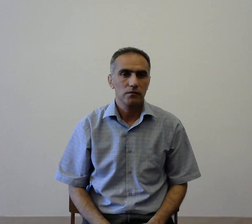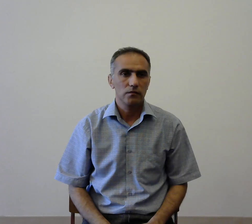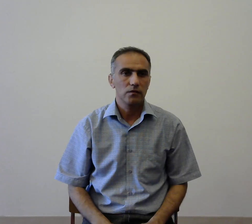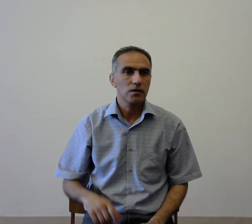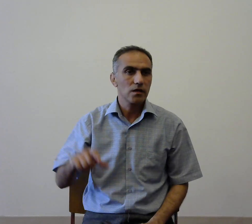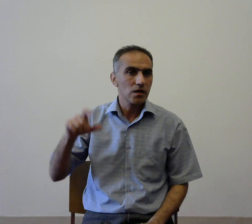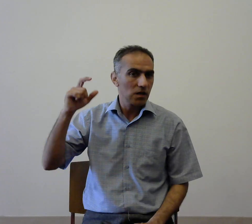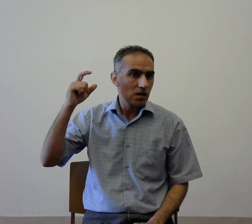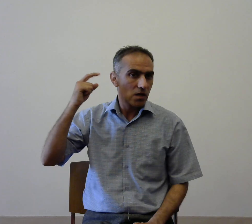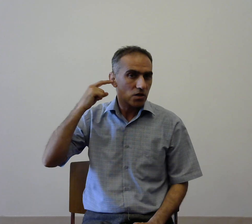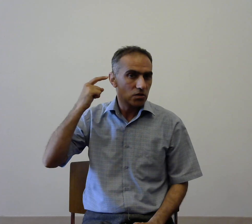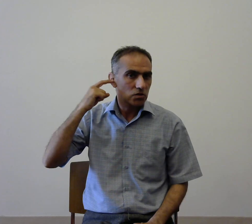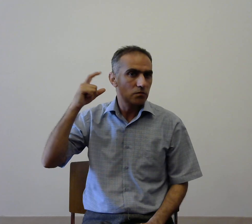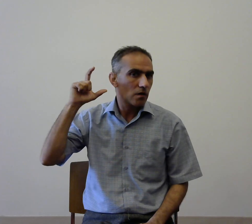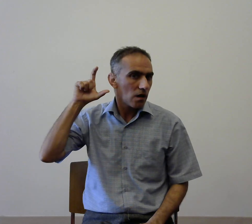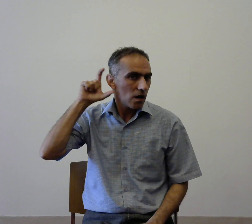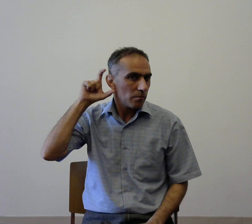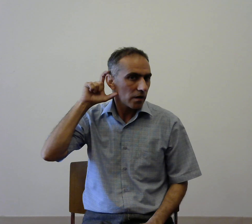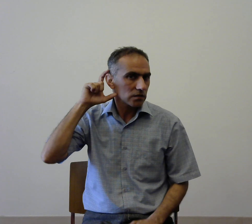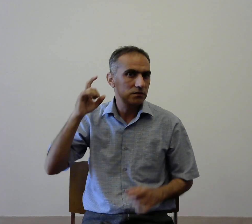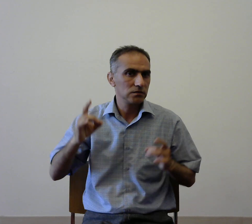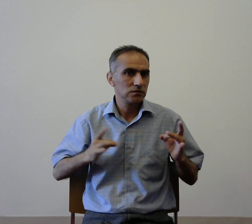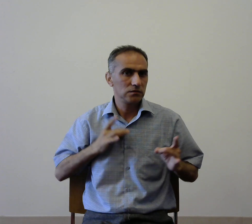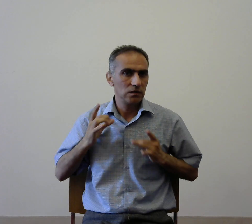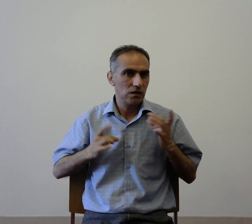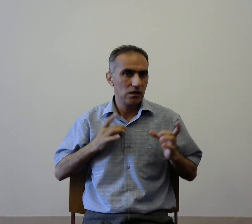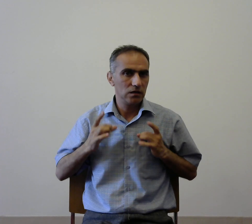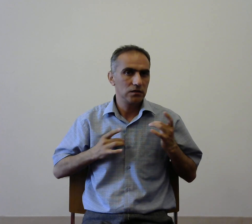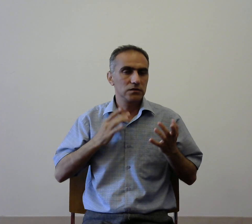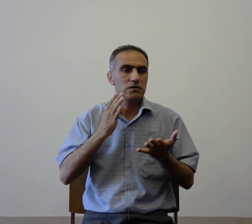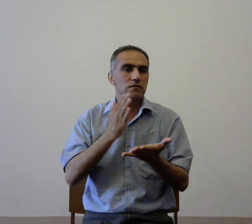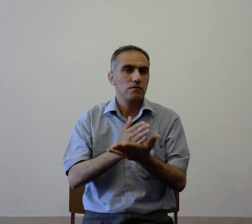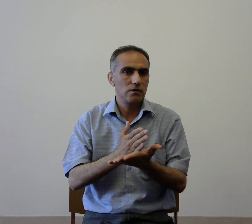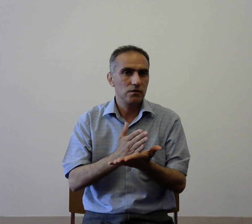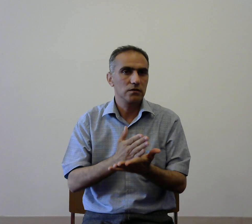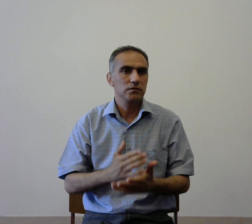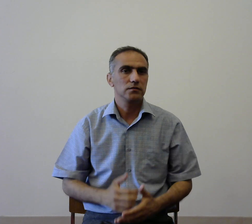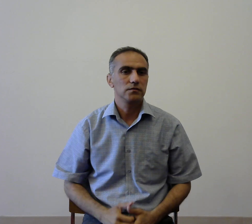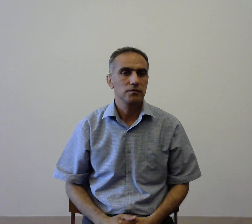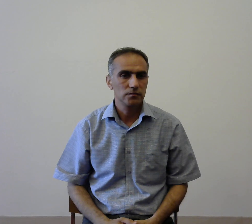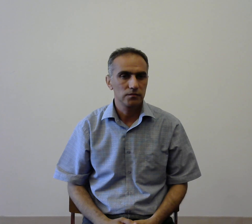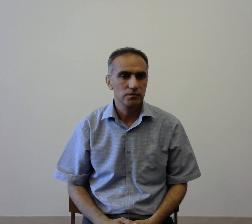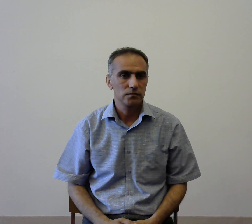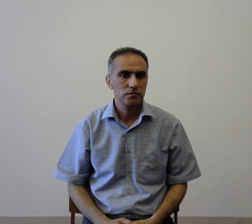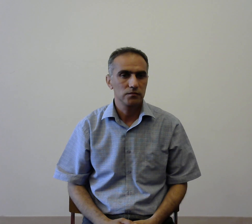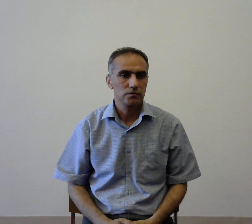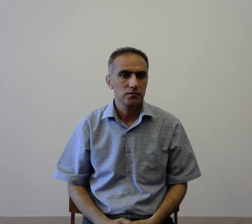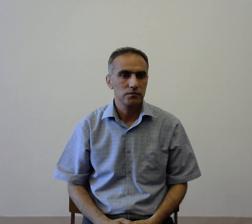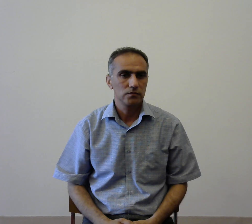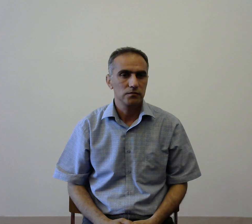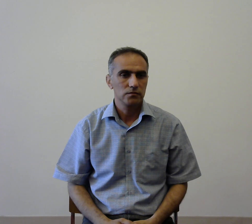Eşitmə aparatımın nasazlığı var